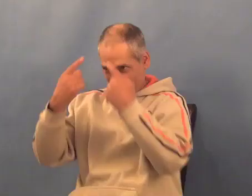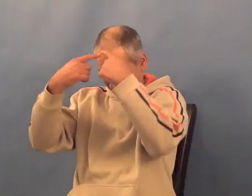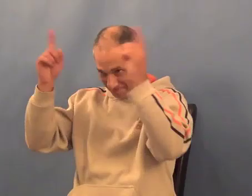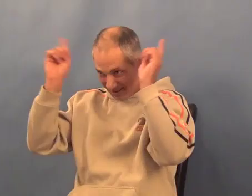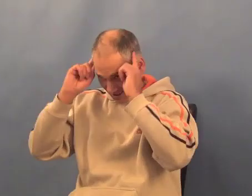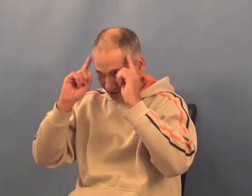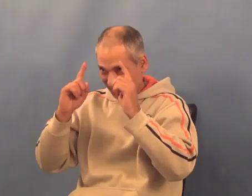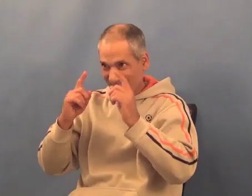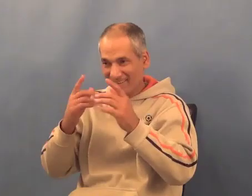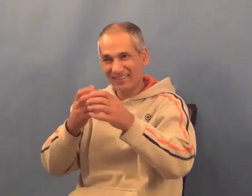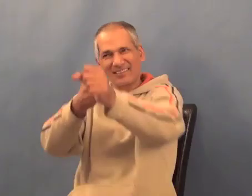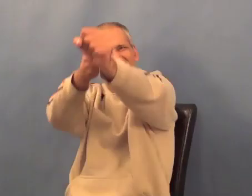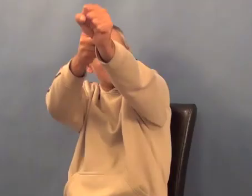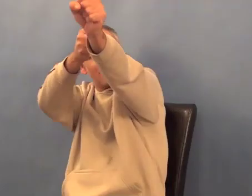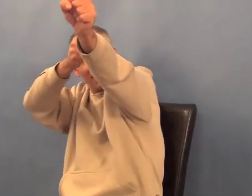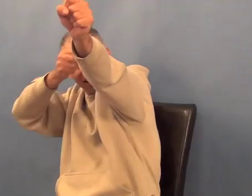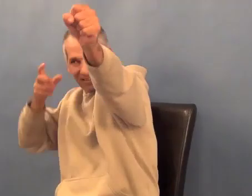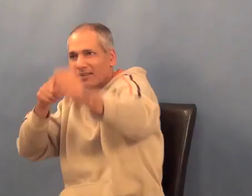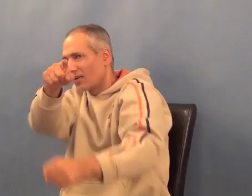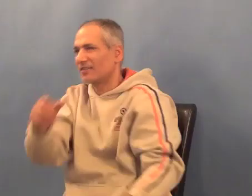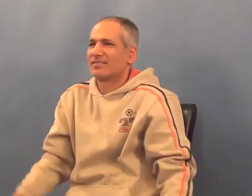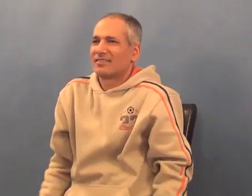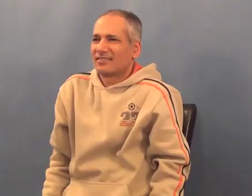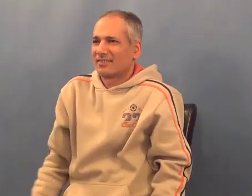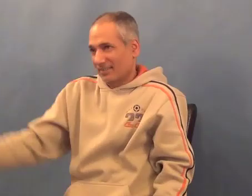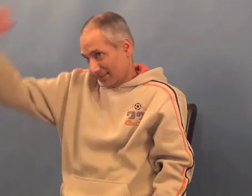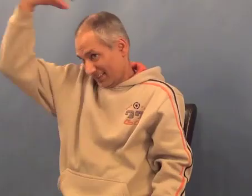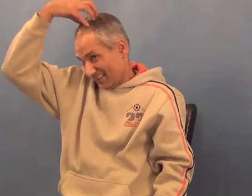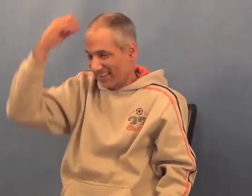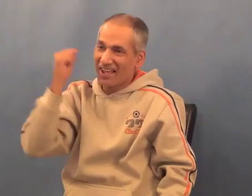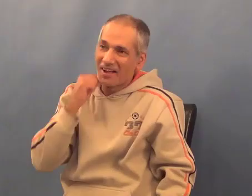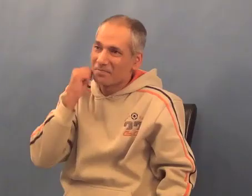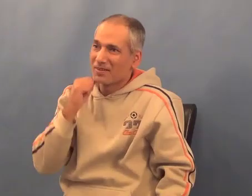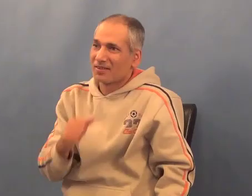Myszka Miki strzela z łuku, a druga Myszka stoi na baczność z jabłkiem na głowie.